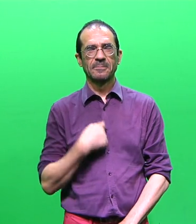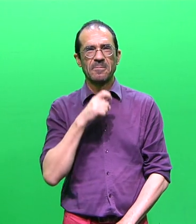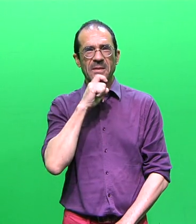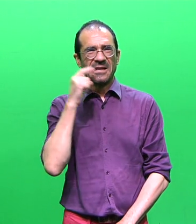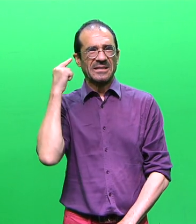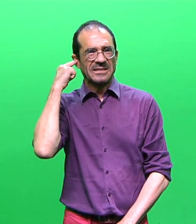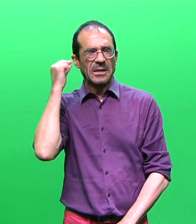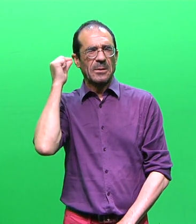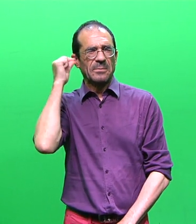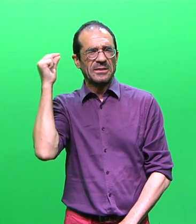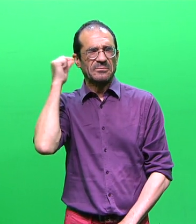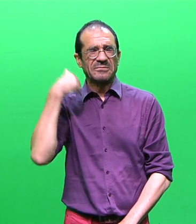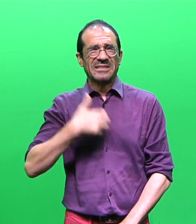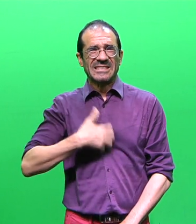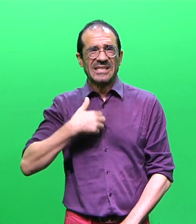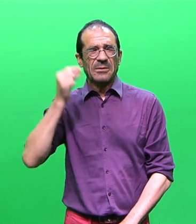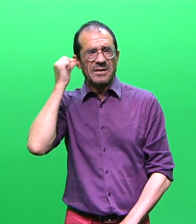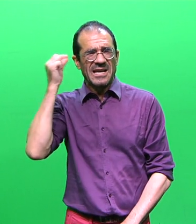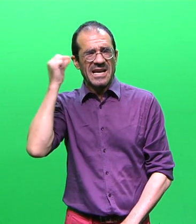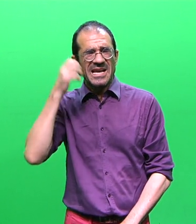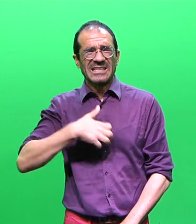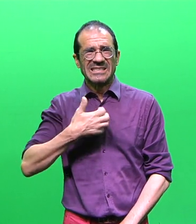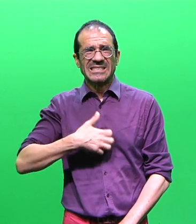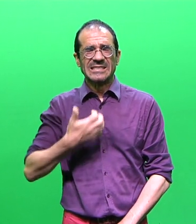Em fa mal l'orella dreta, sento un xiulet i em molesta.